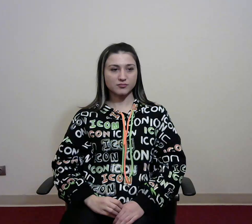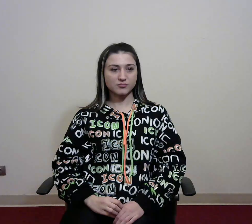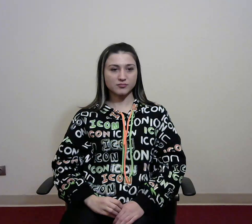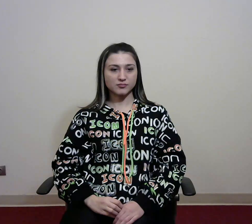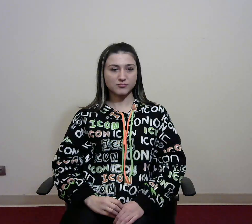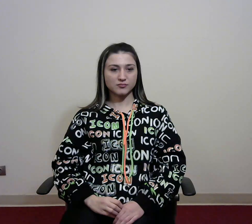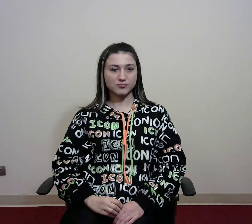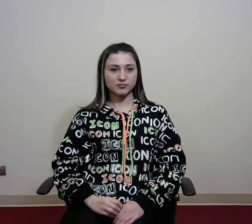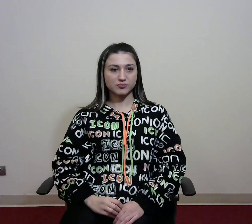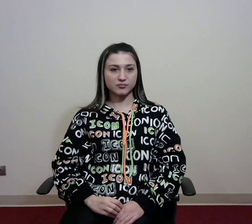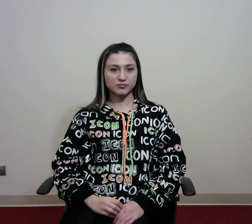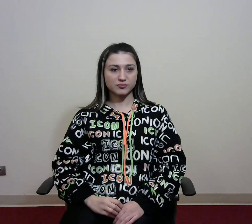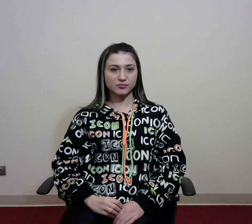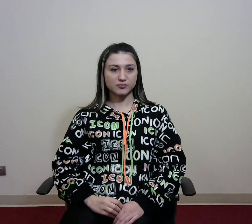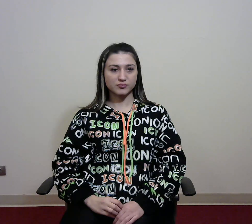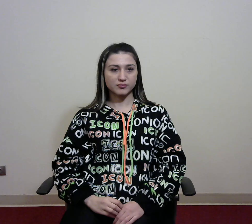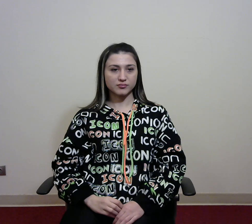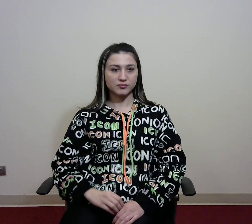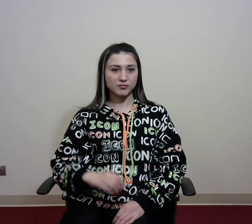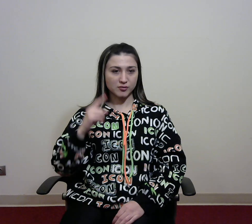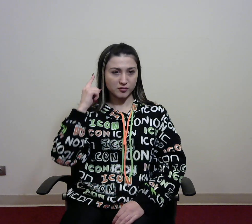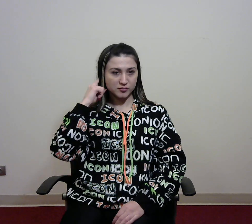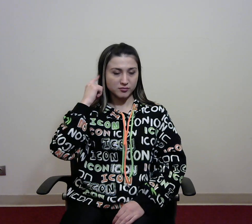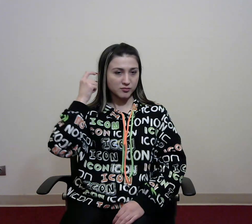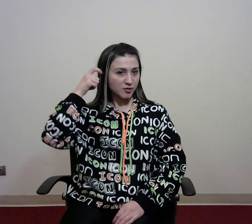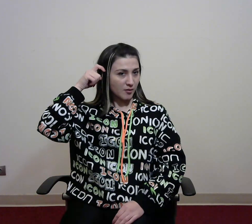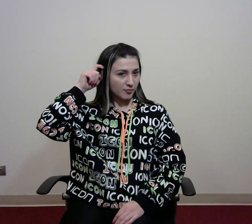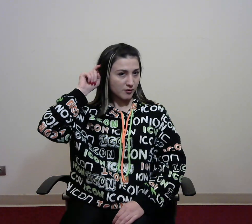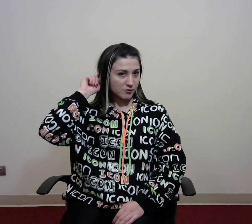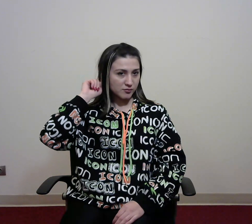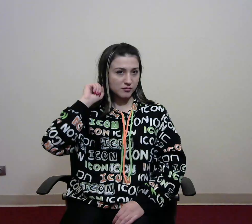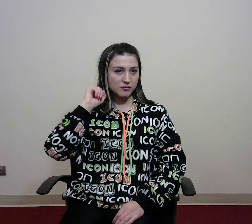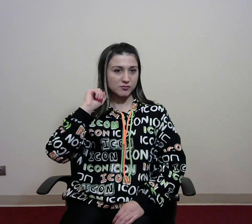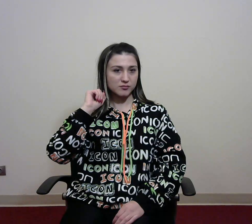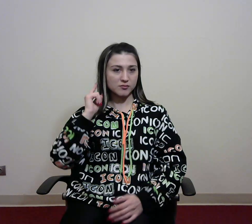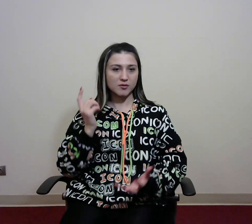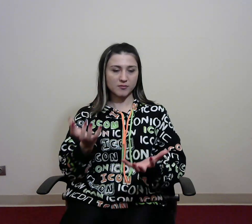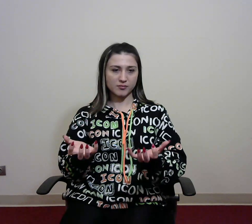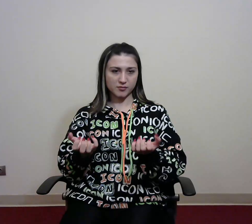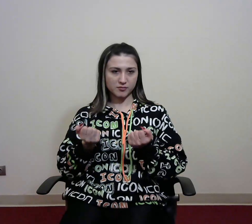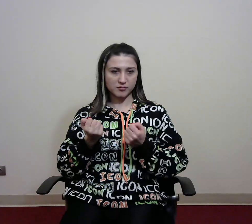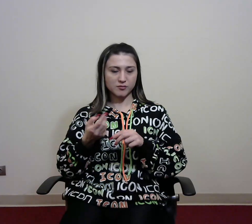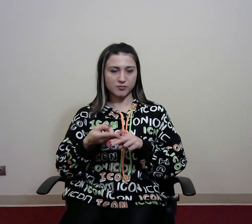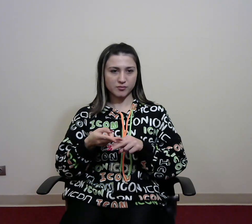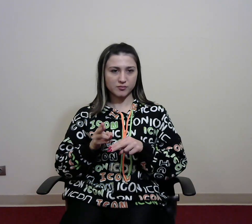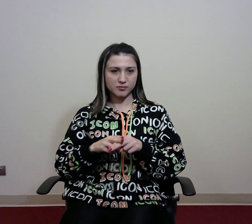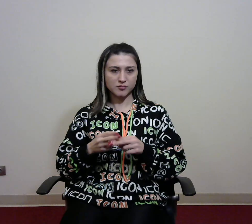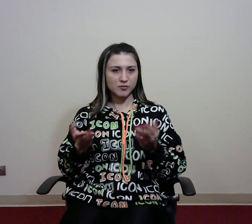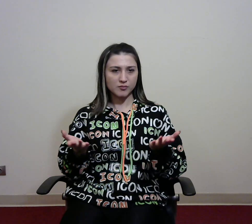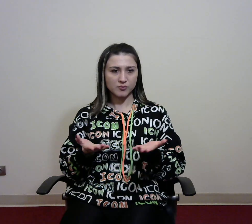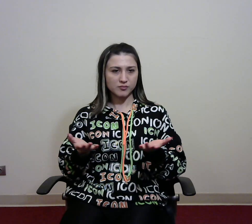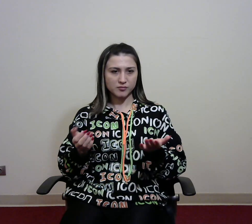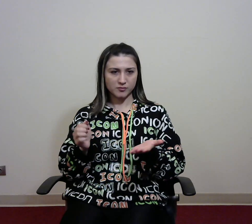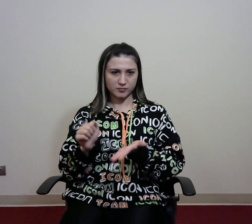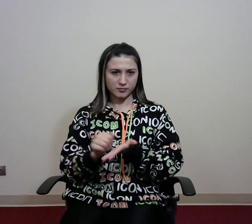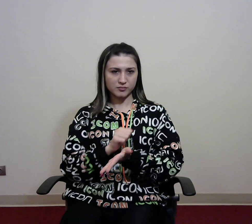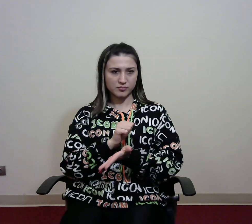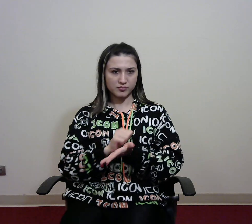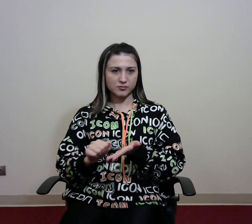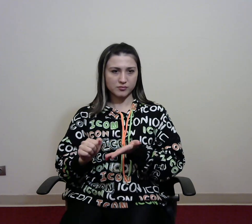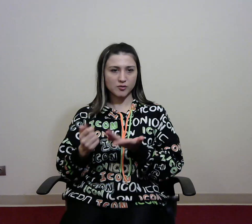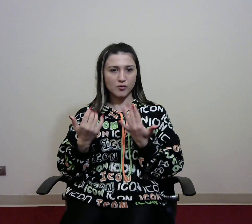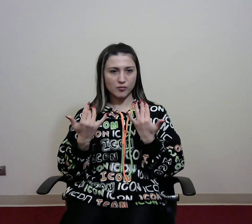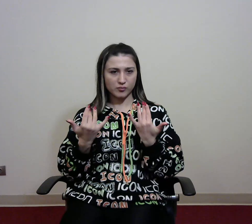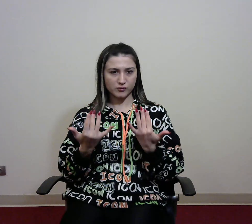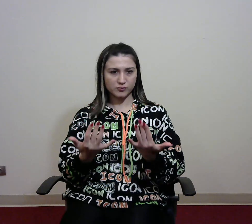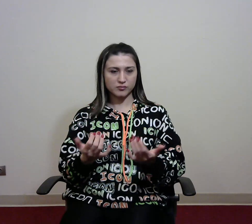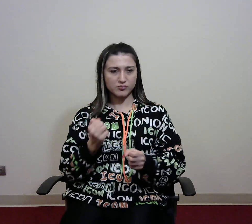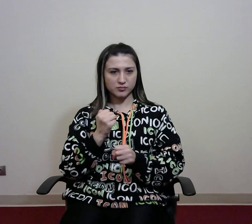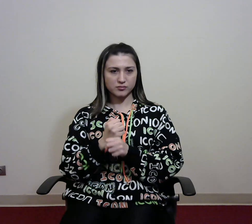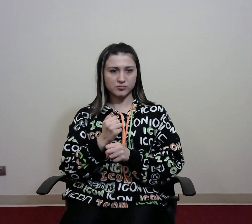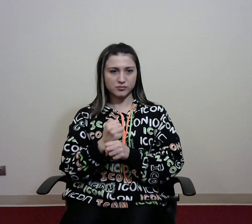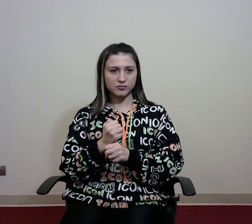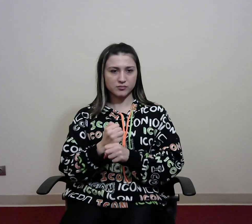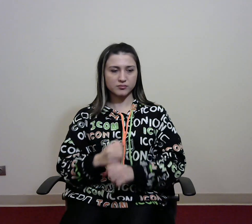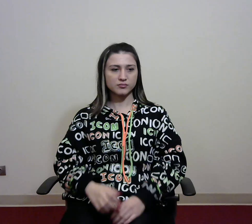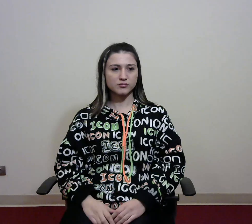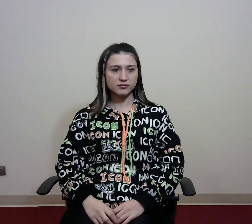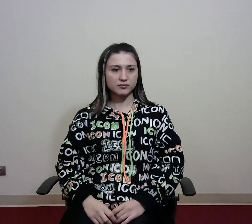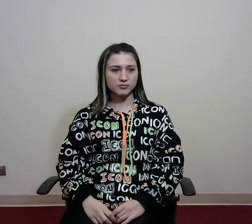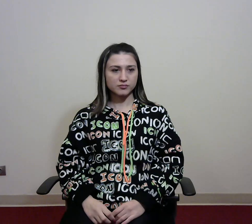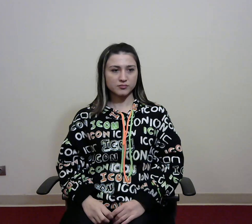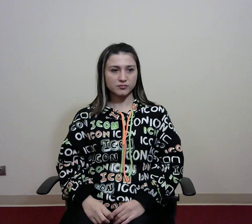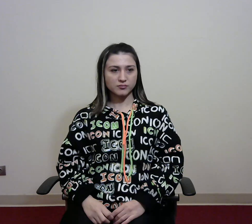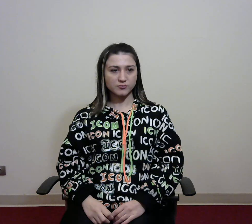Eşitmə aparatı alınması üçün hansı sənədlər tələb edilir?